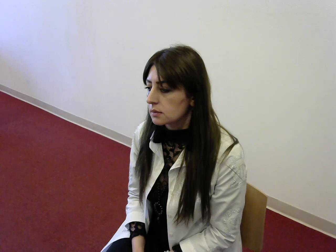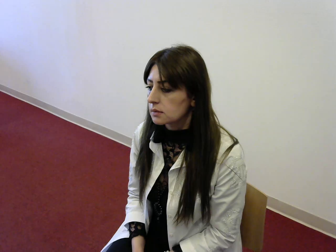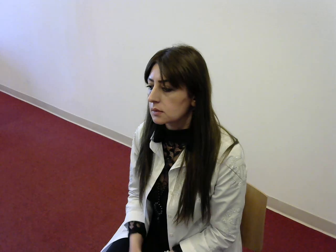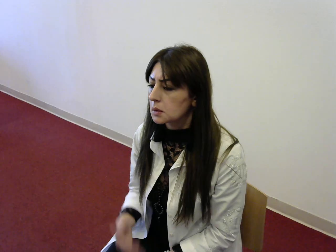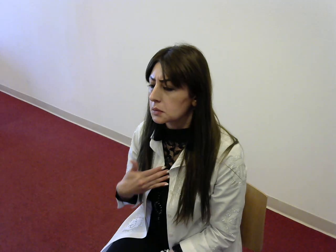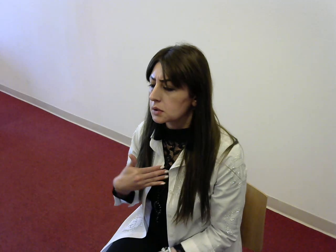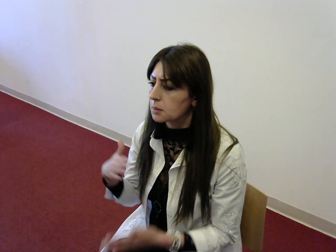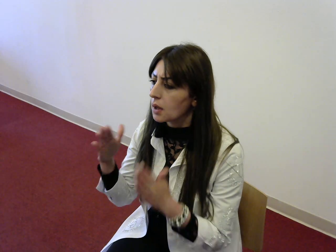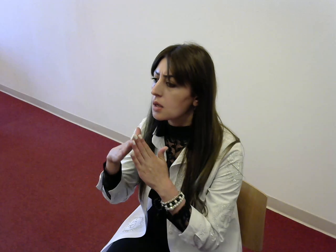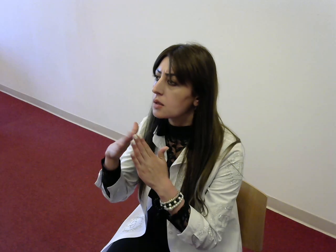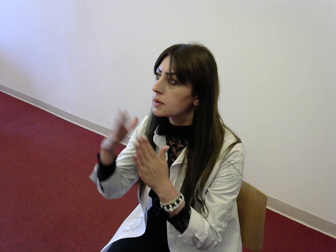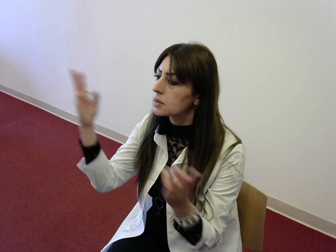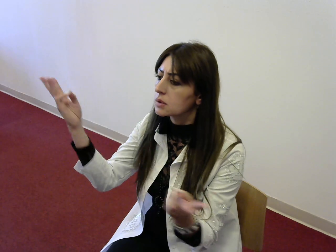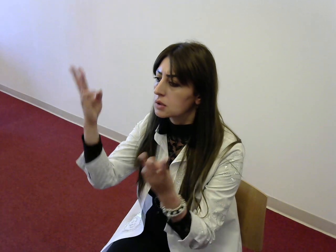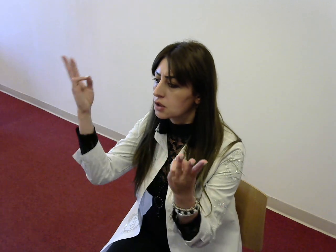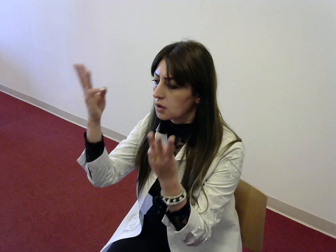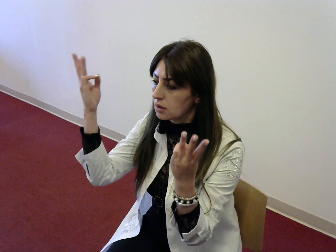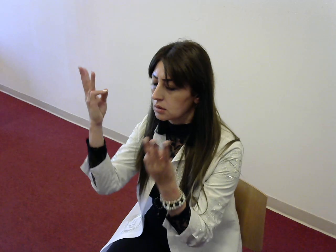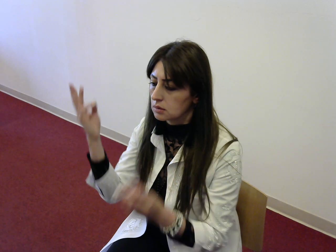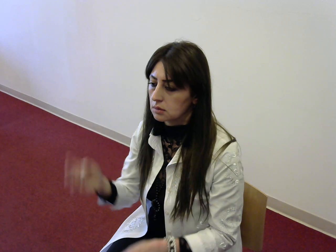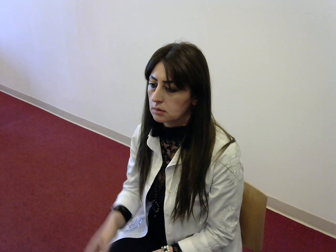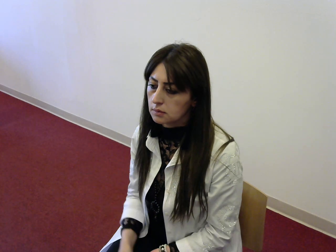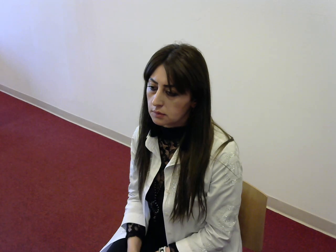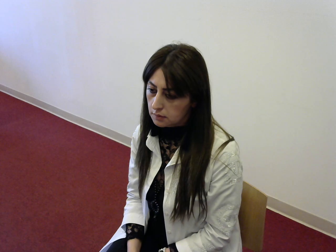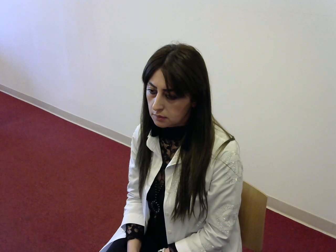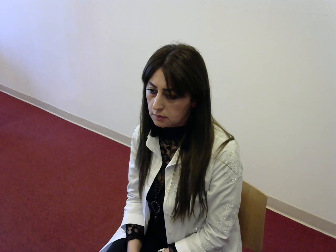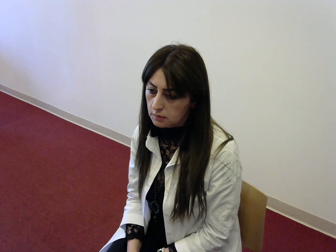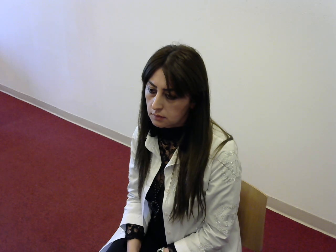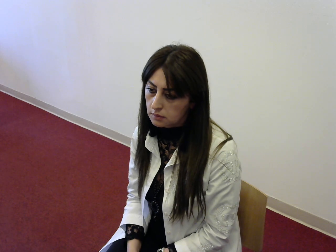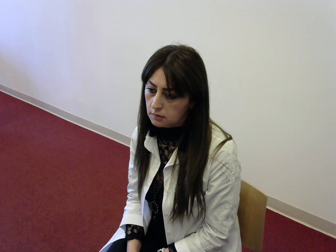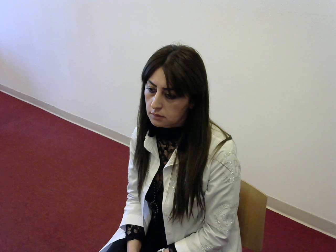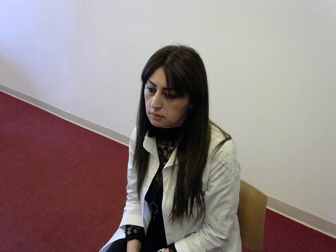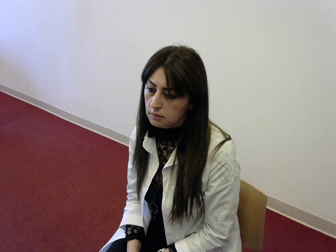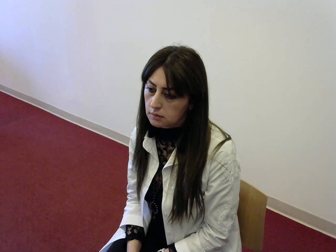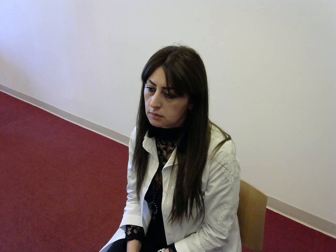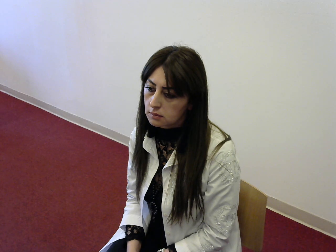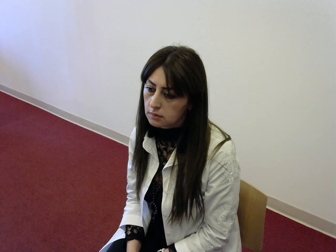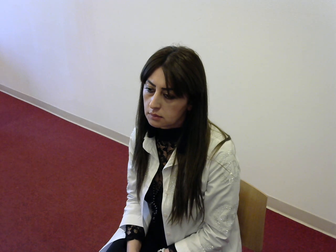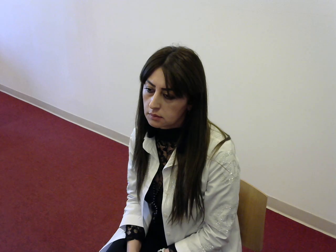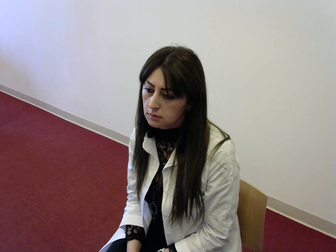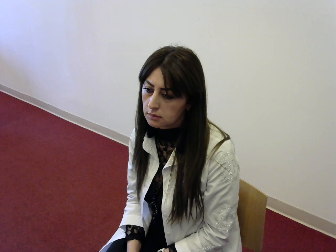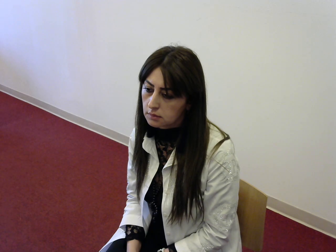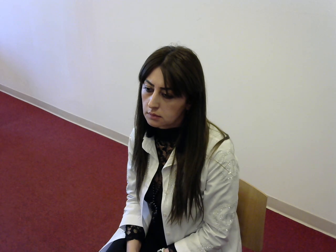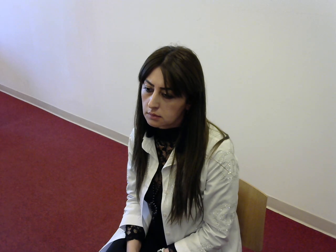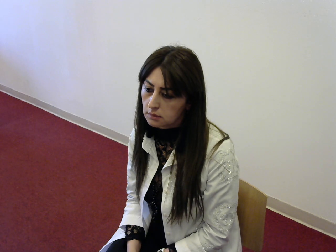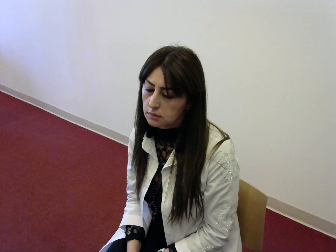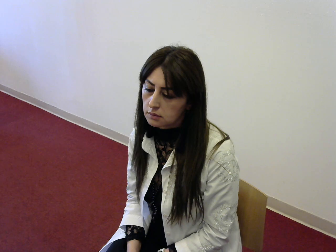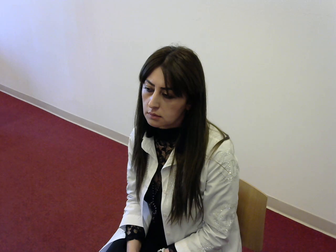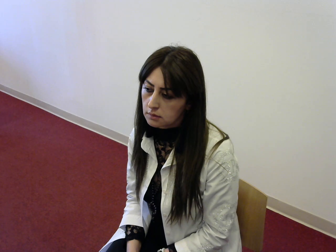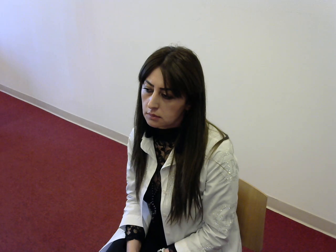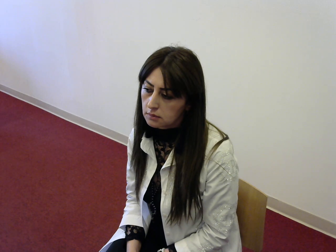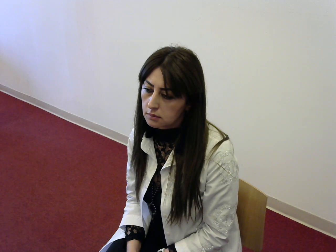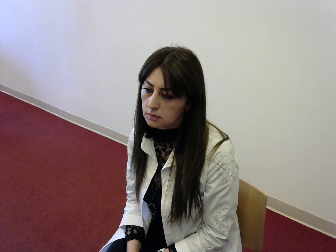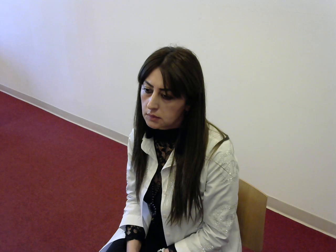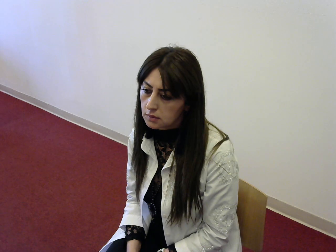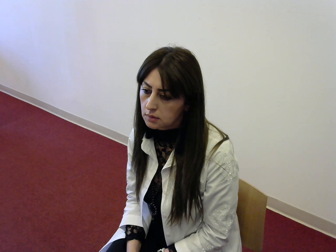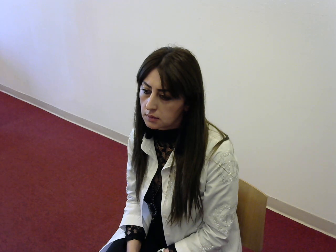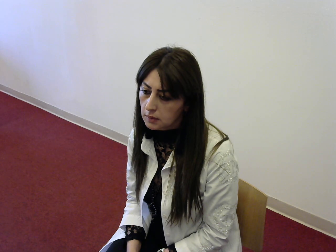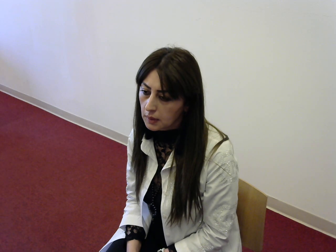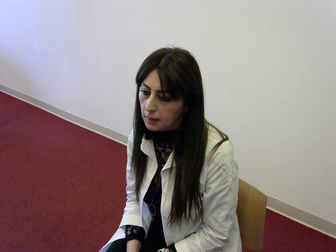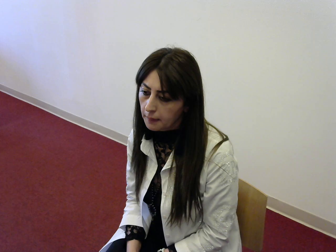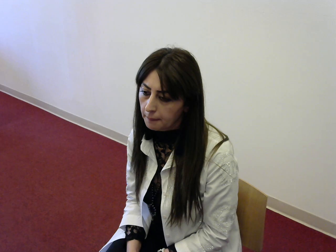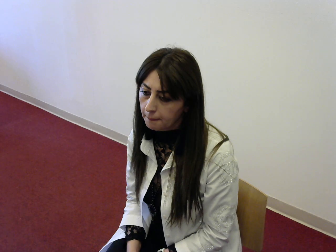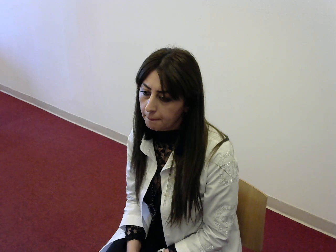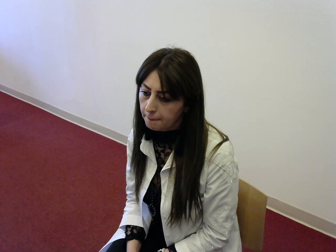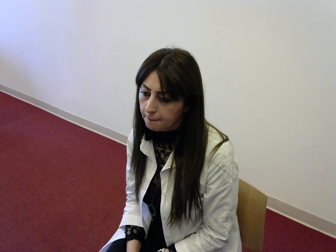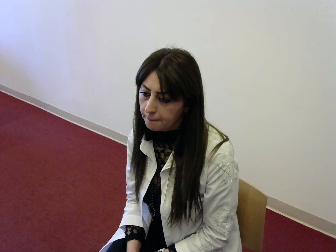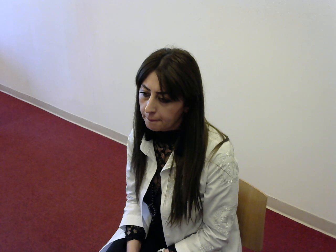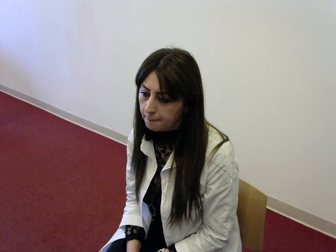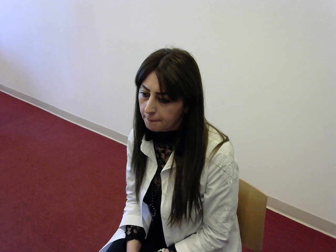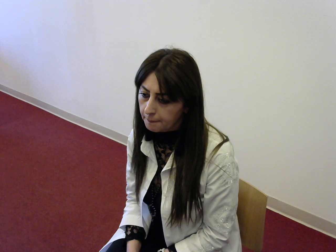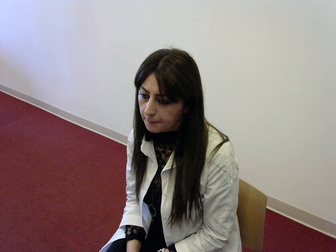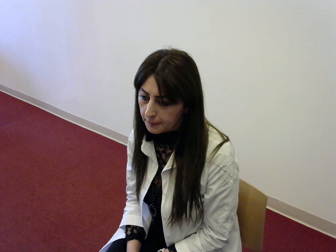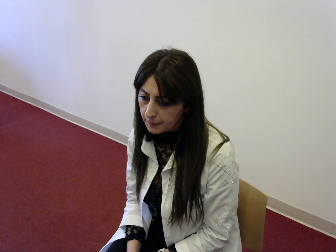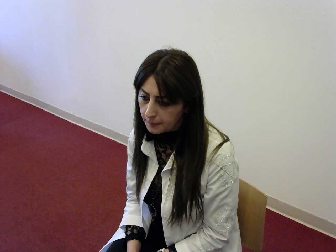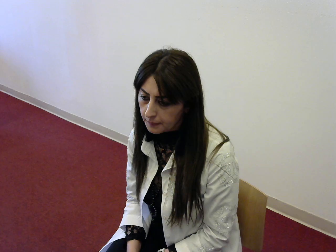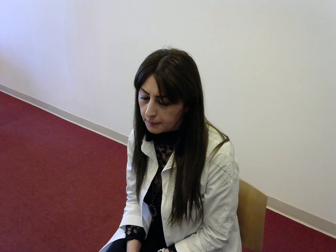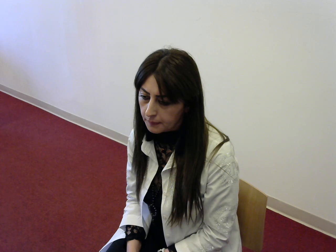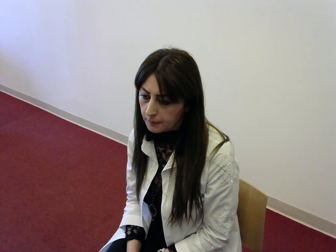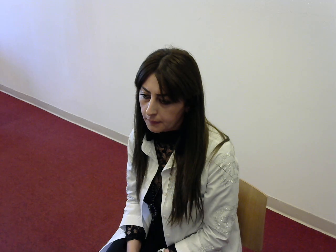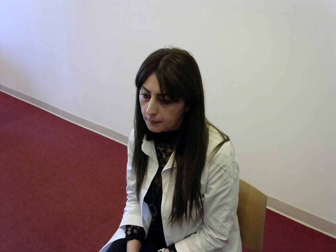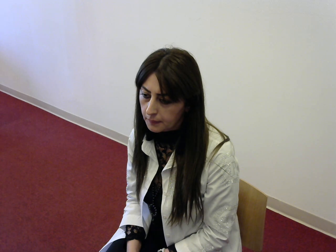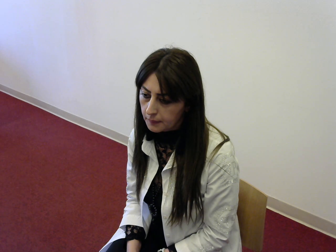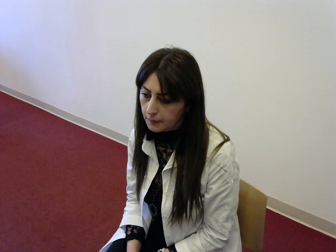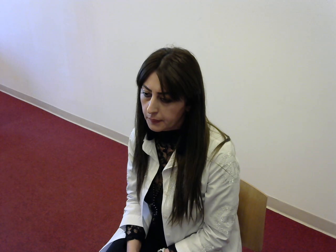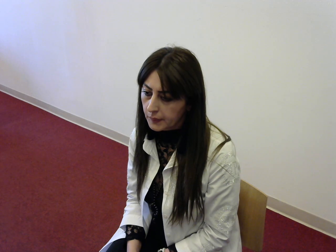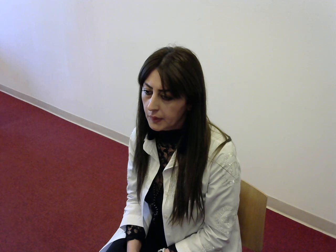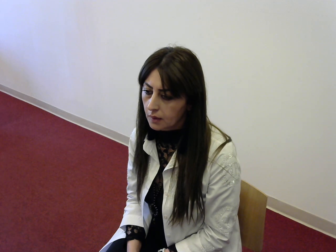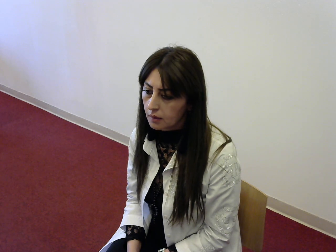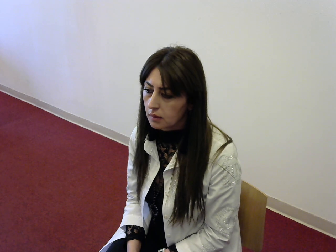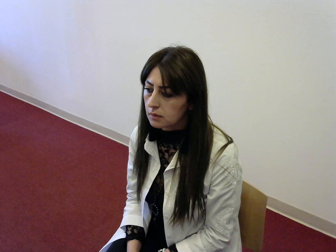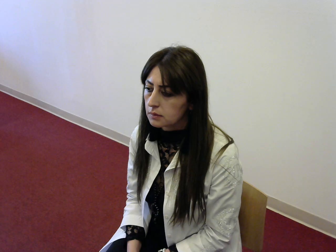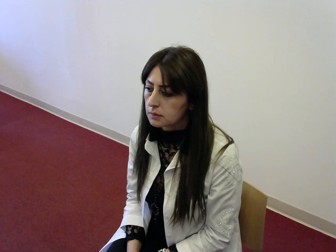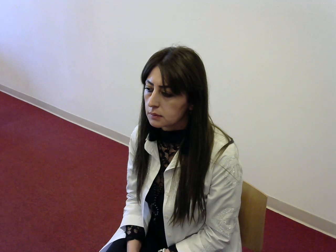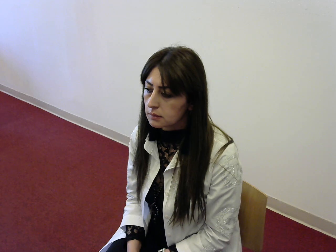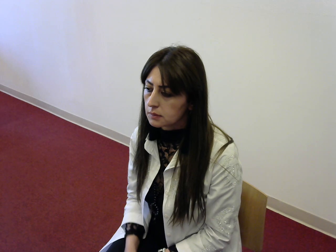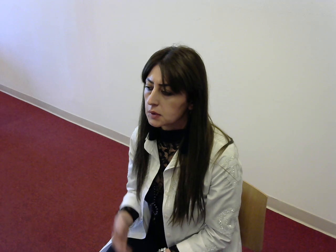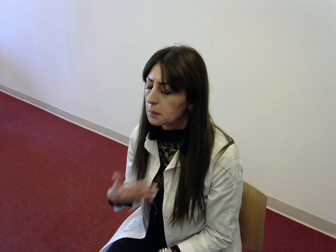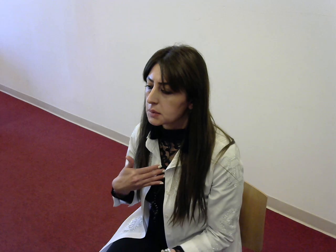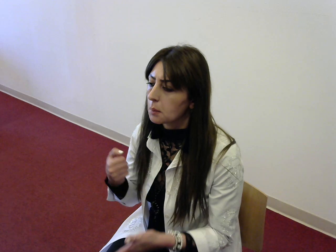Bizim evizim yanır